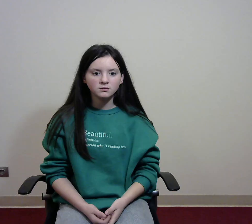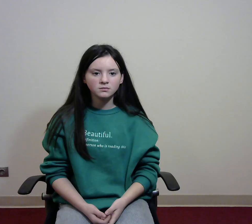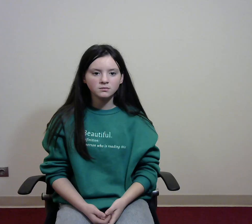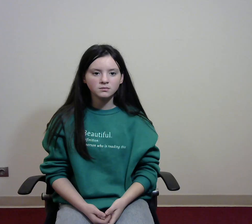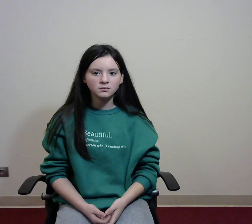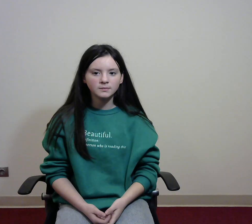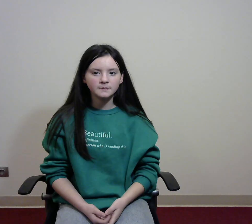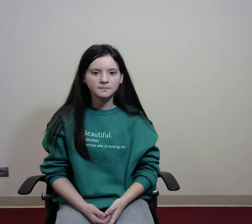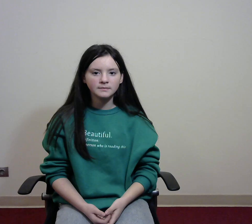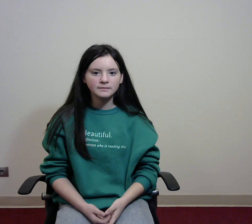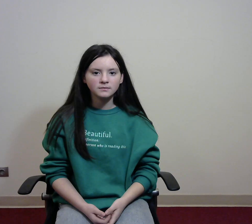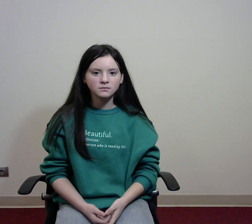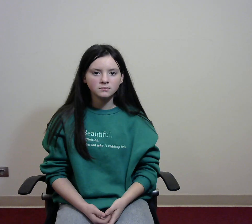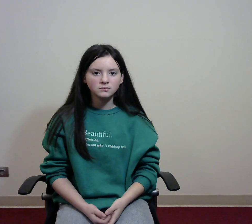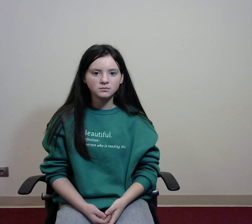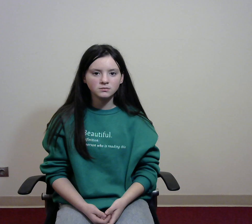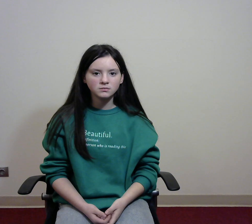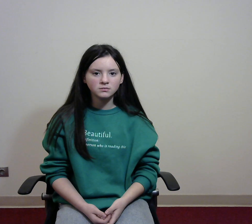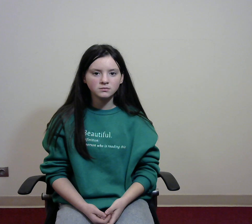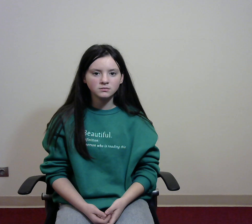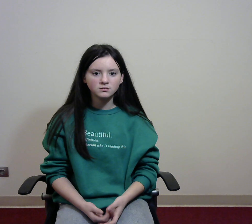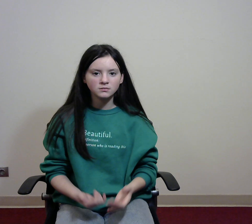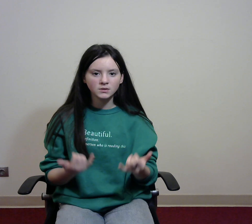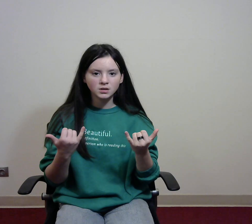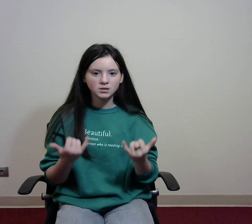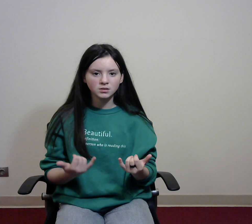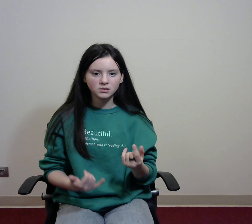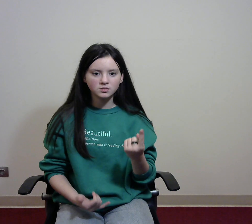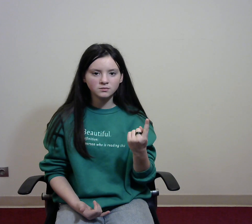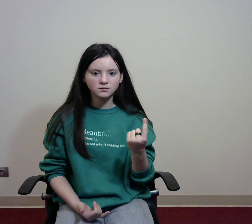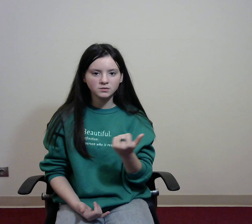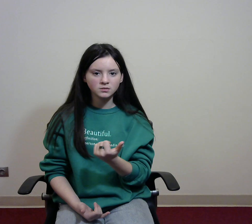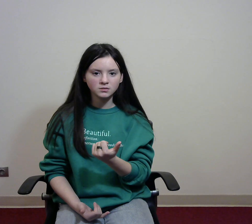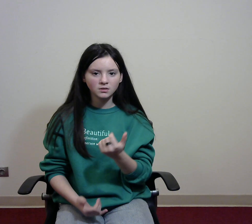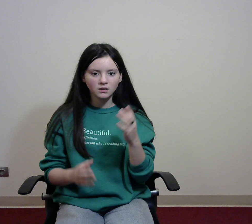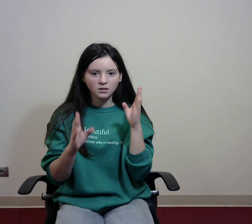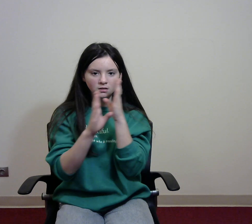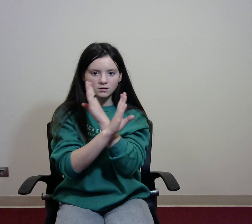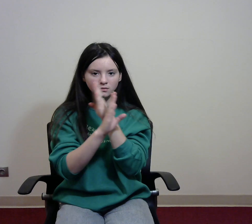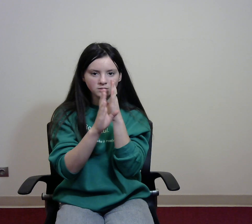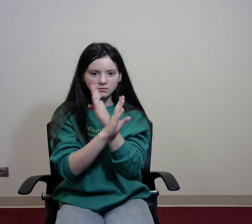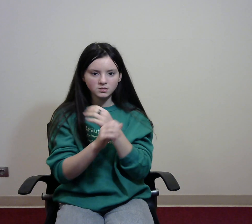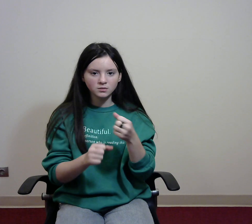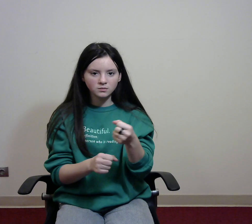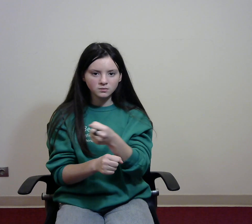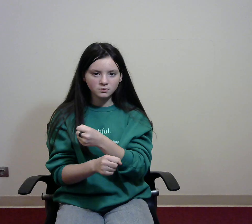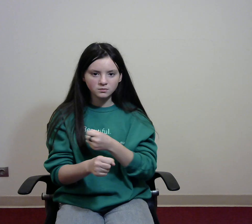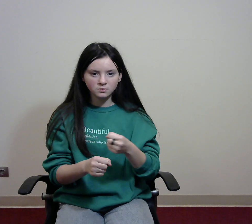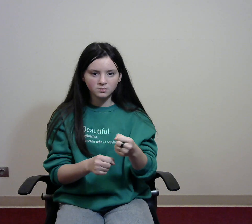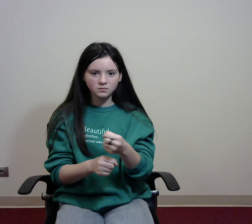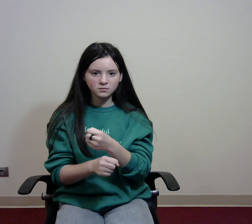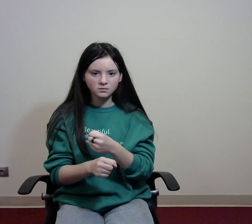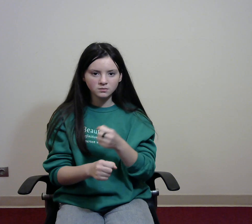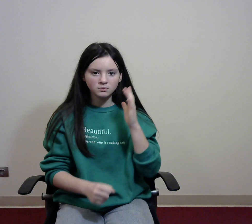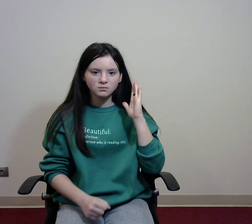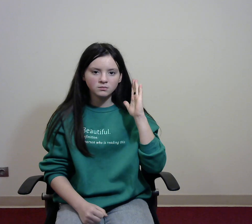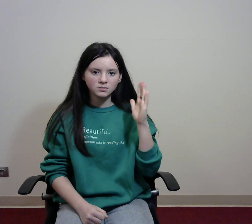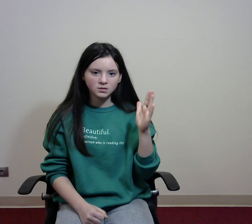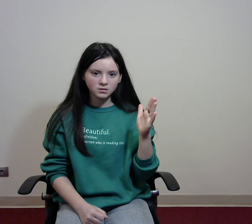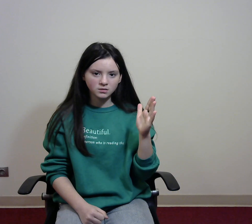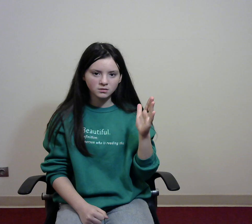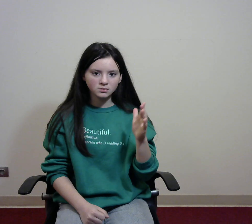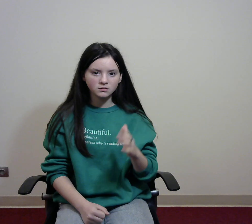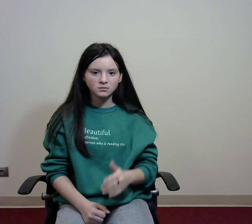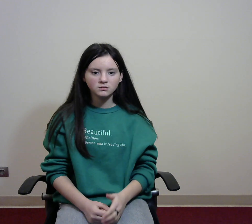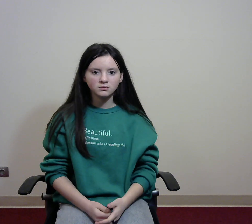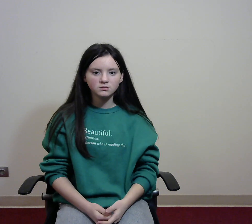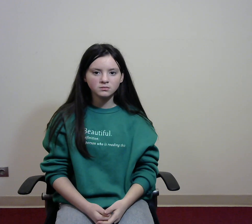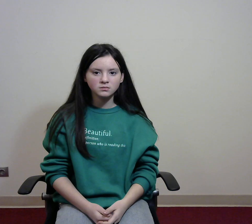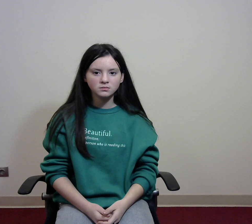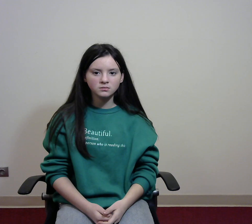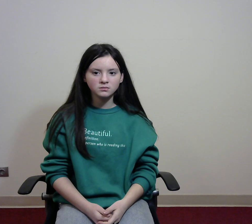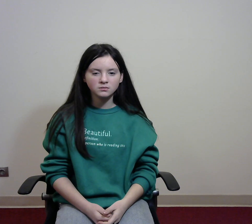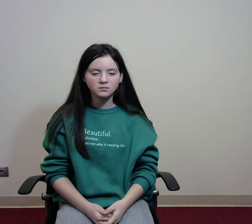Bu həftə hava küləkli olacaq